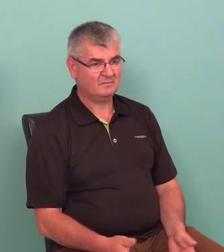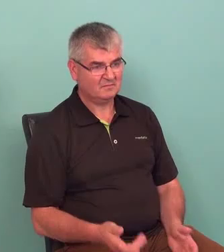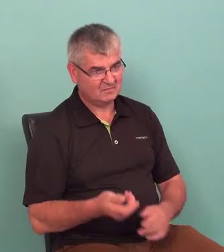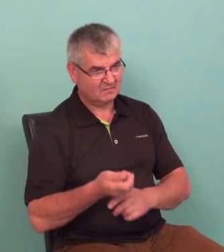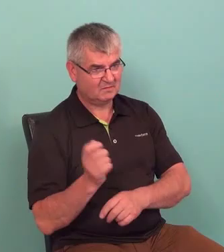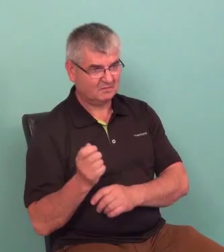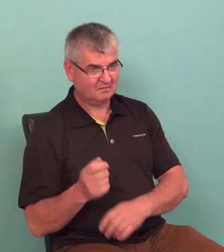Wędkować?